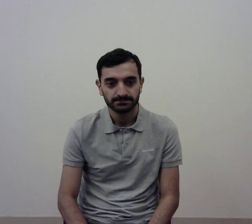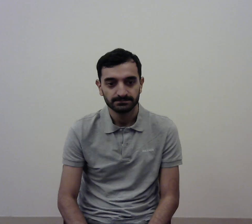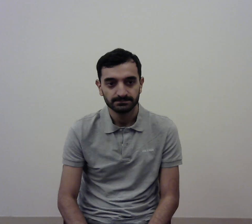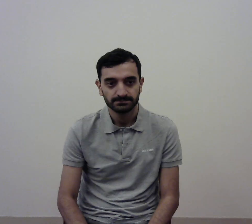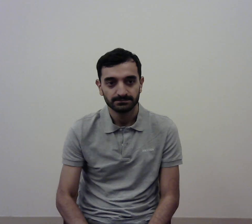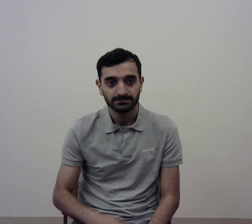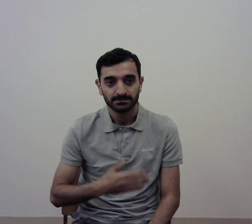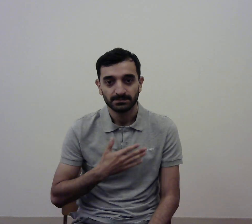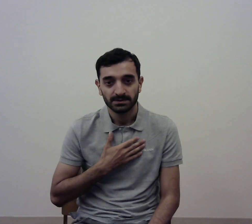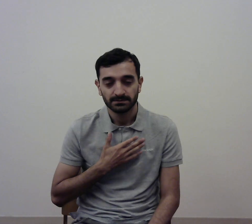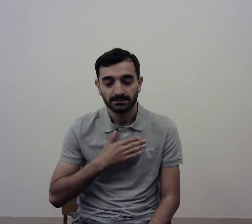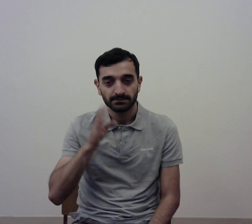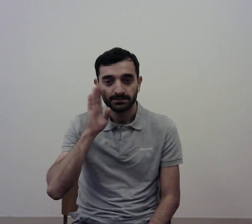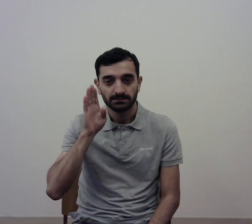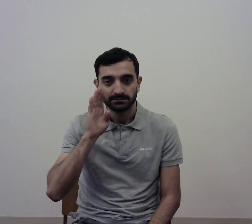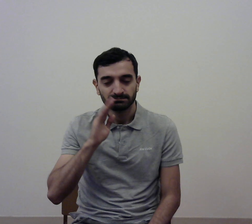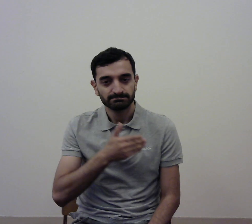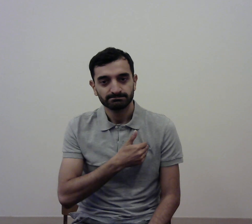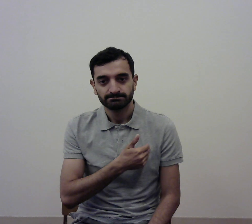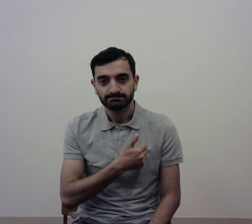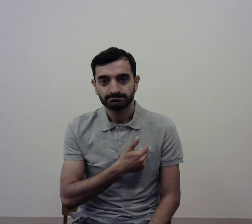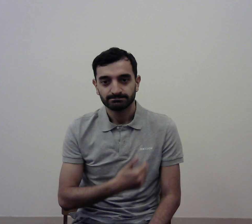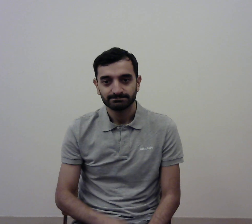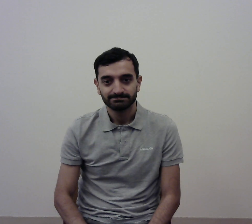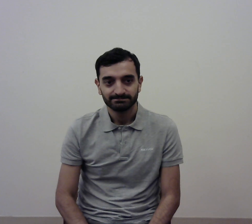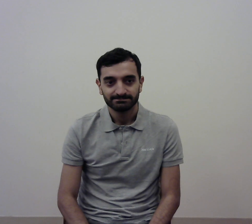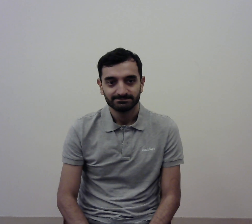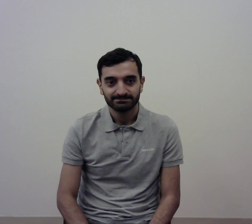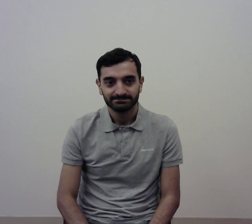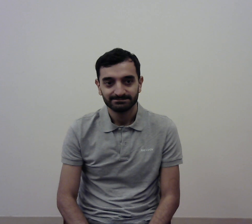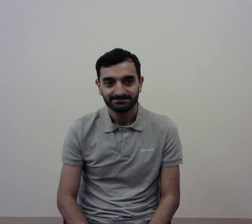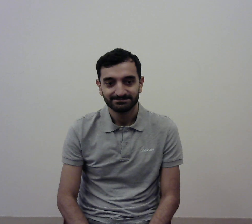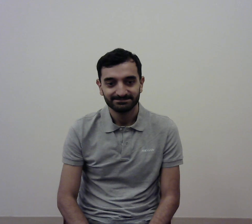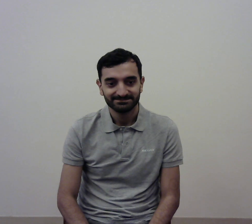Mən su istəyirəm